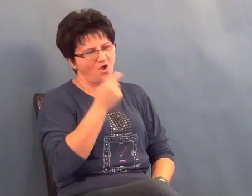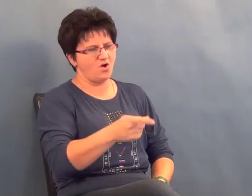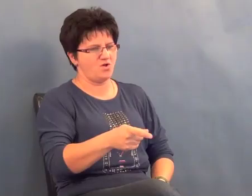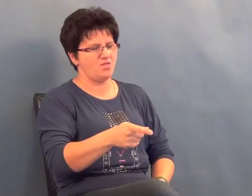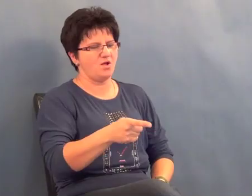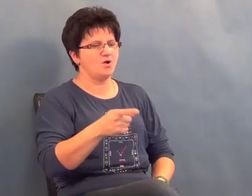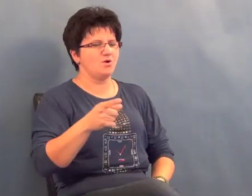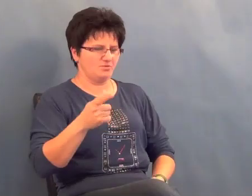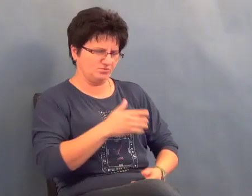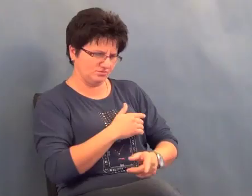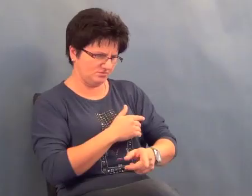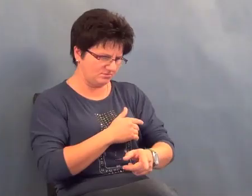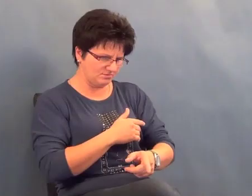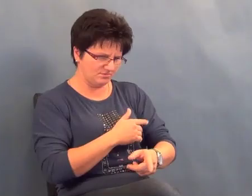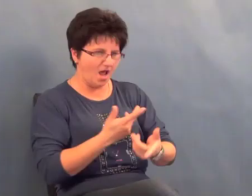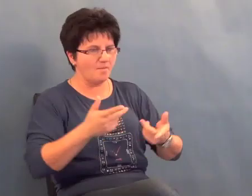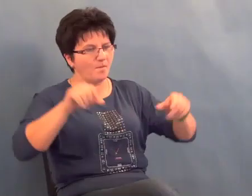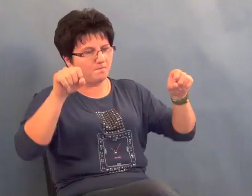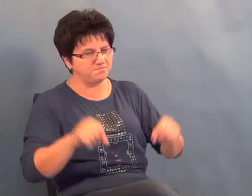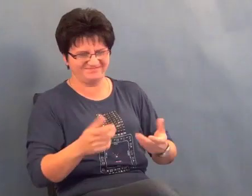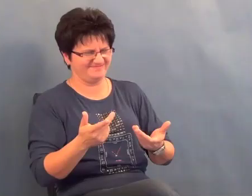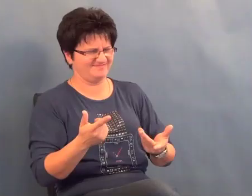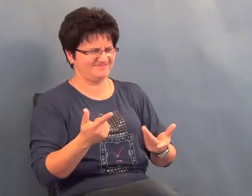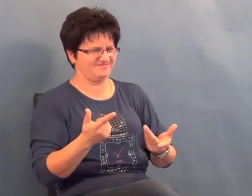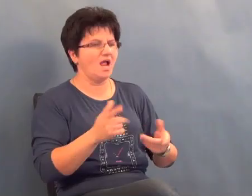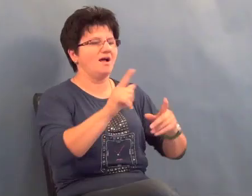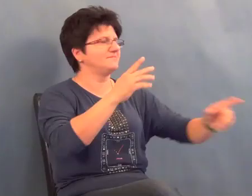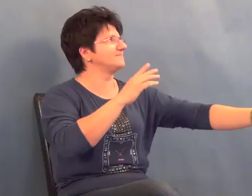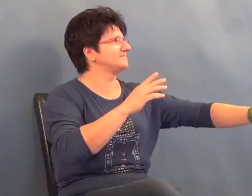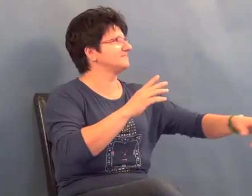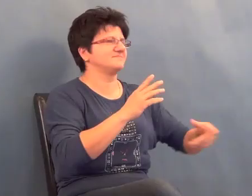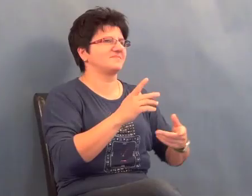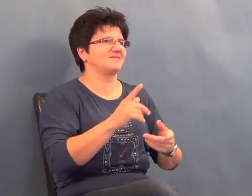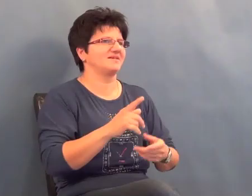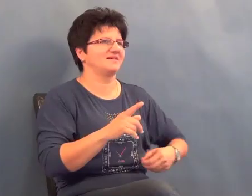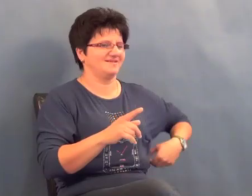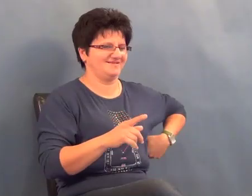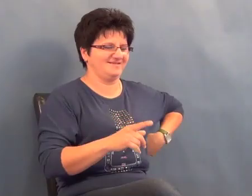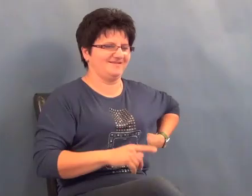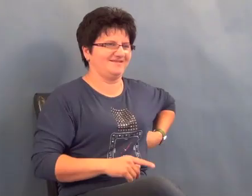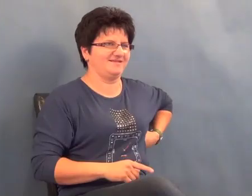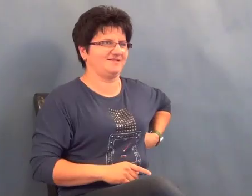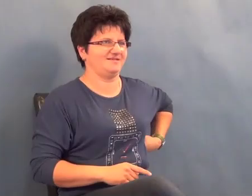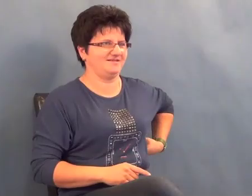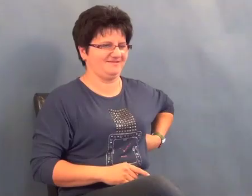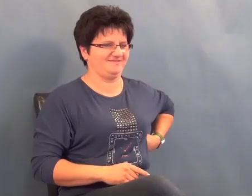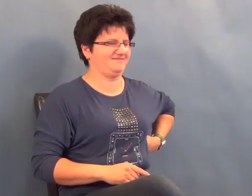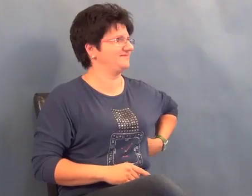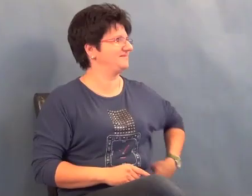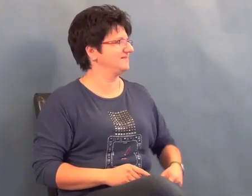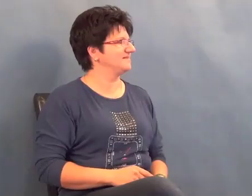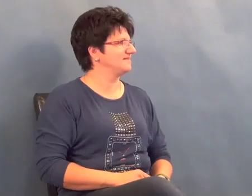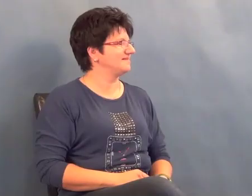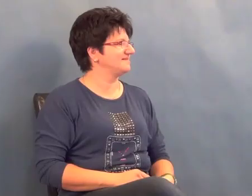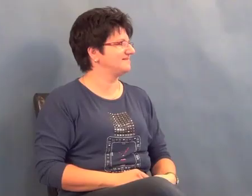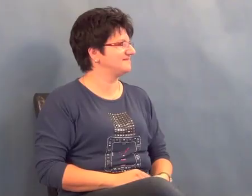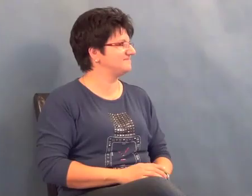Wygląda na to, że to jest szkoła albo bank, nie wiem.